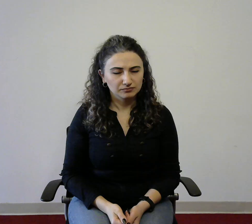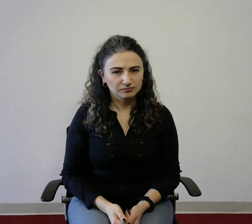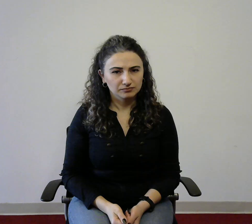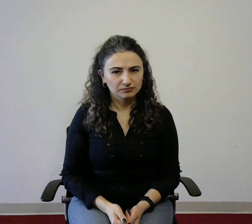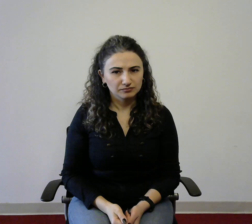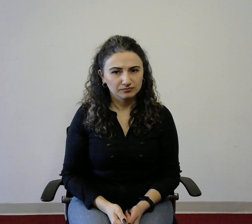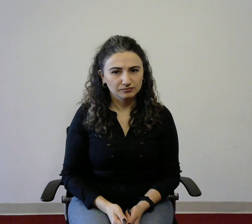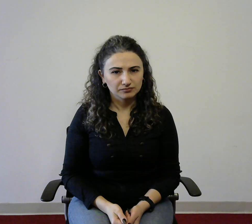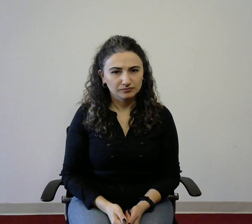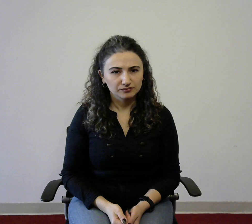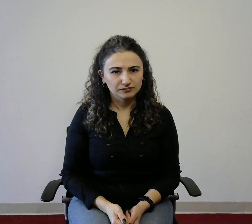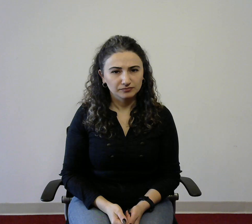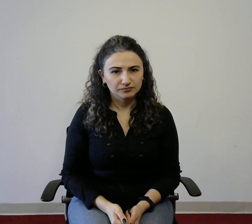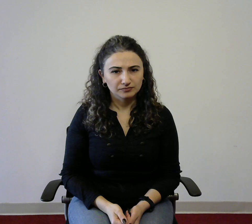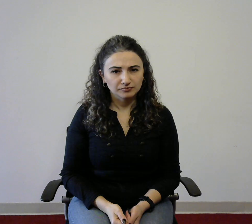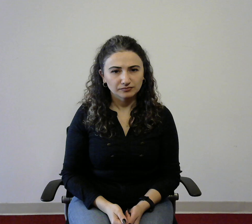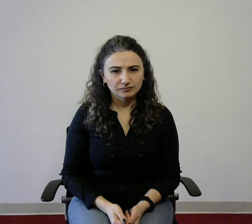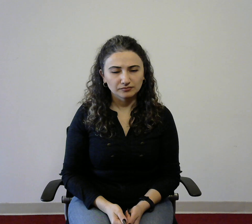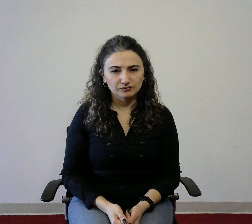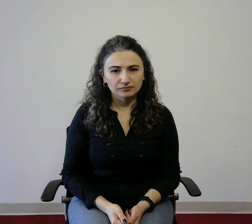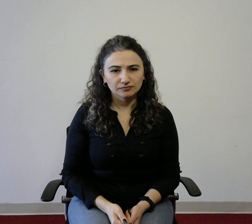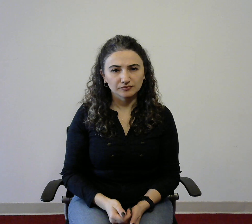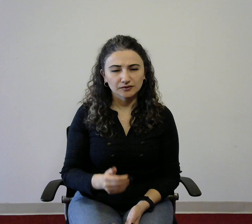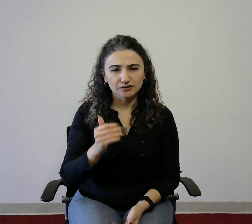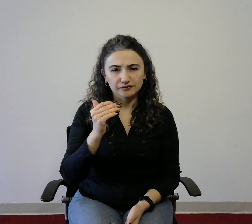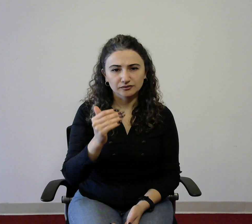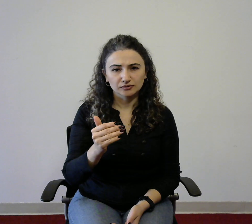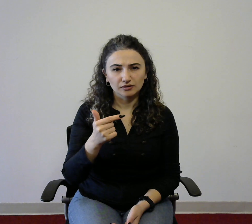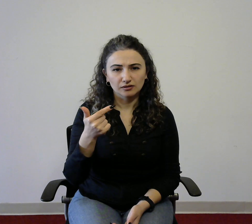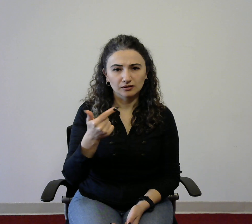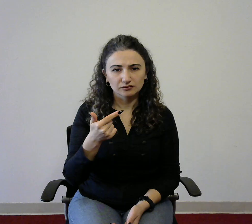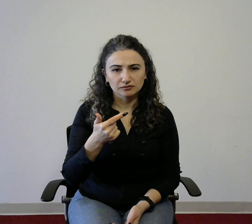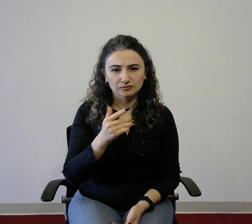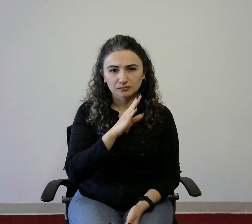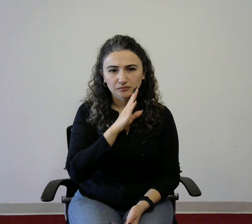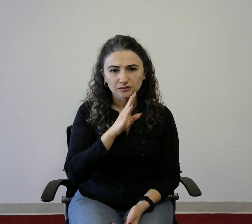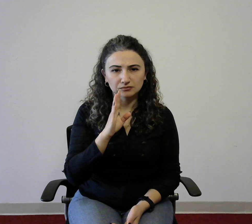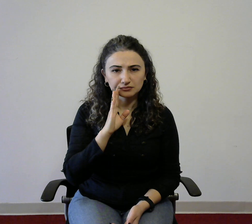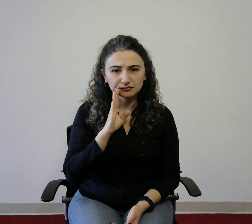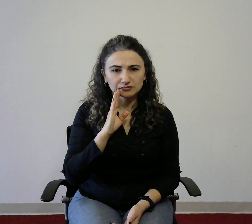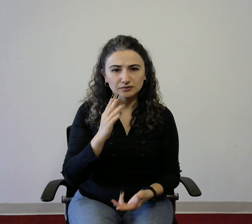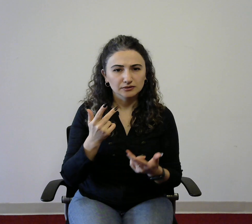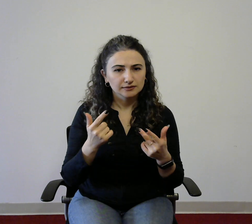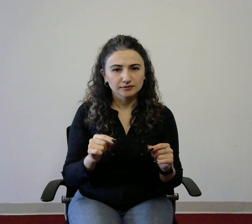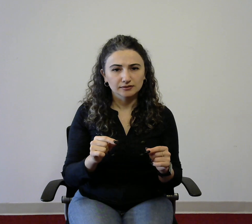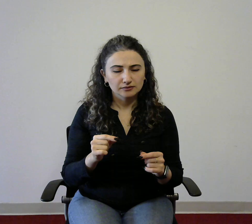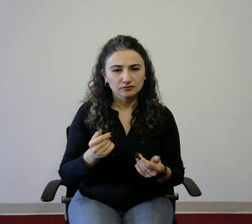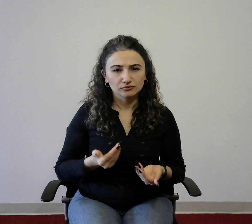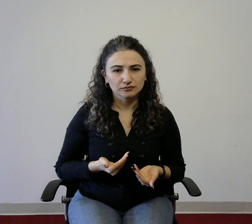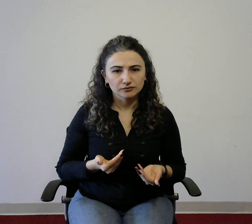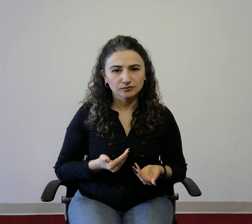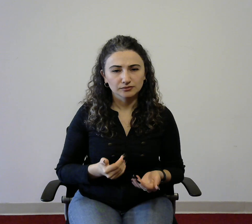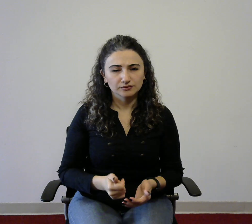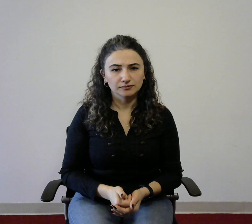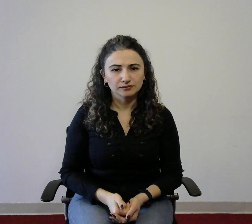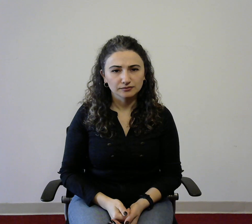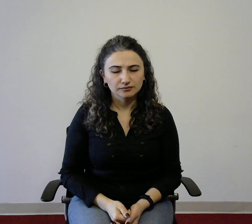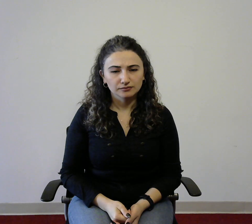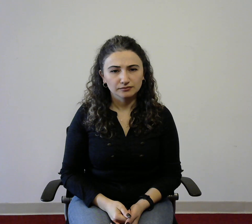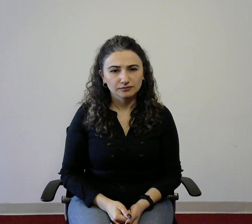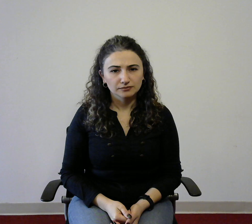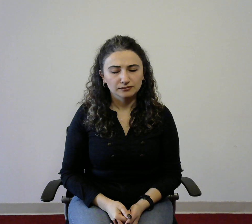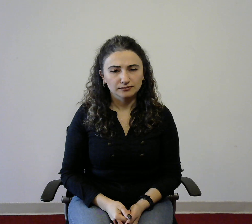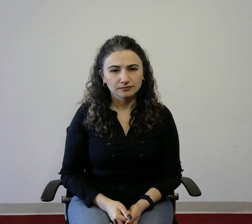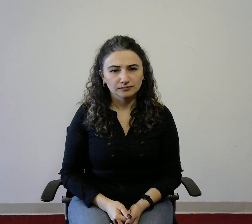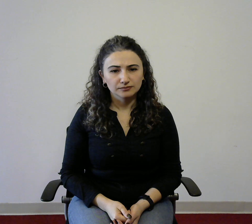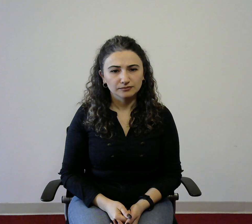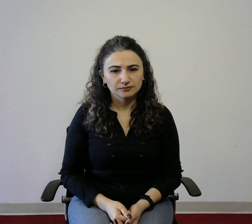Sənin qayınanan harda yaşayır?